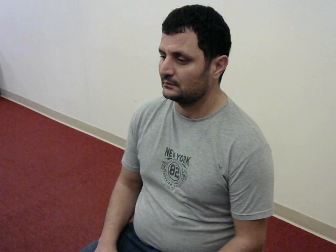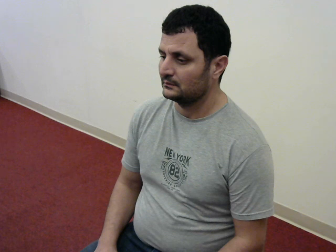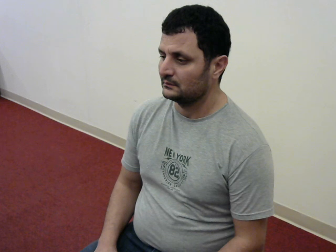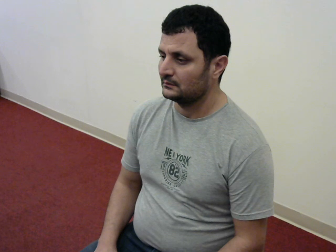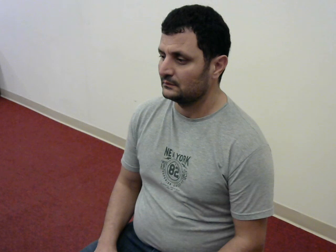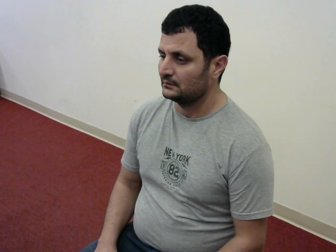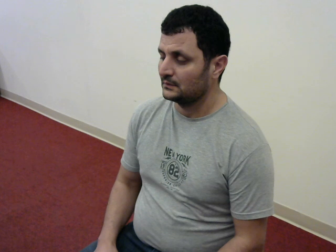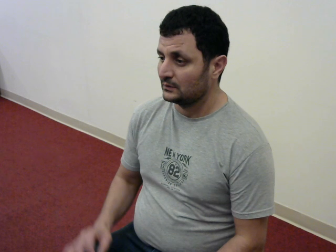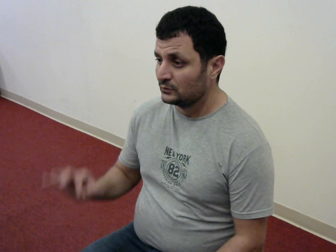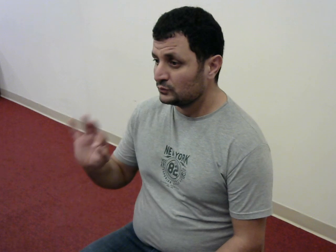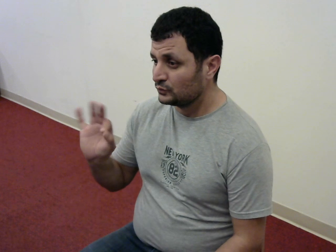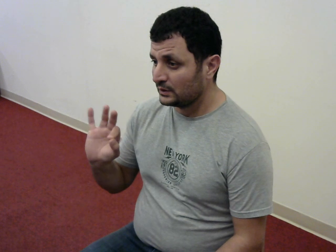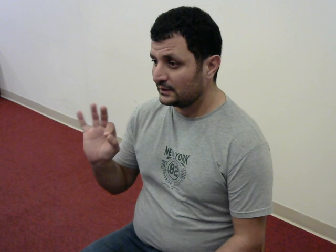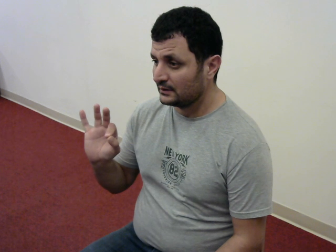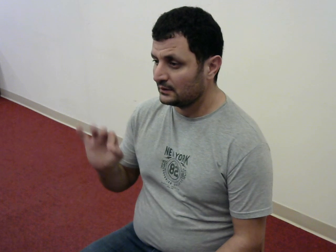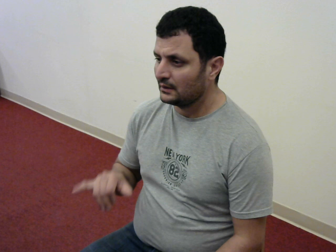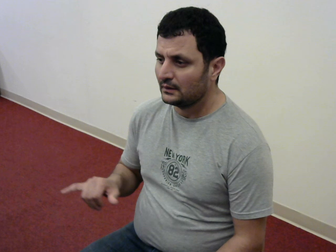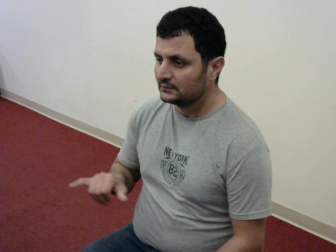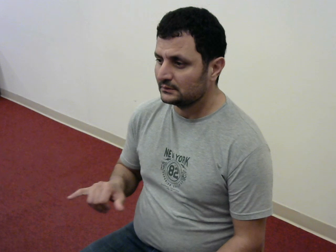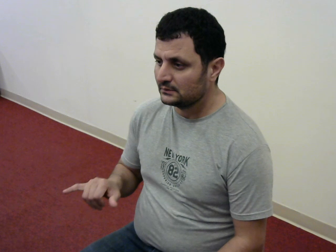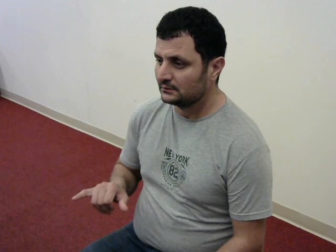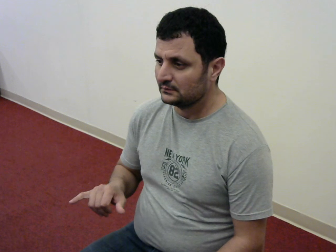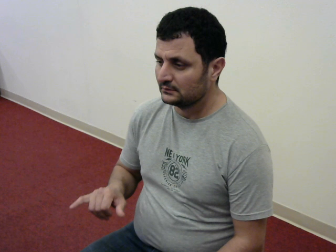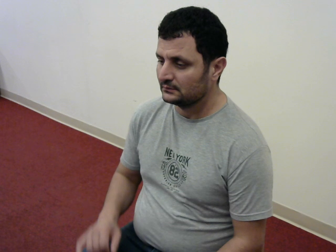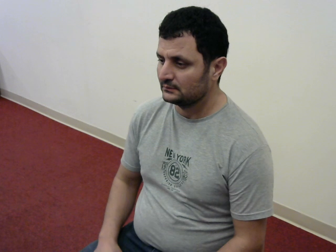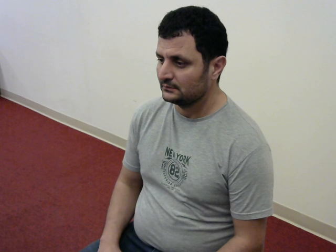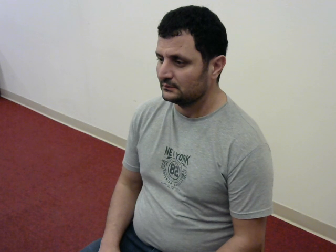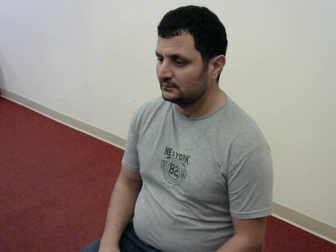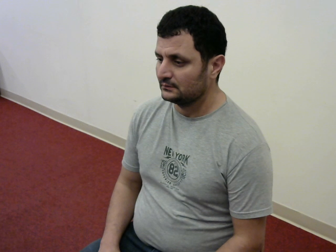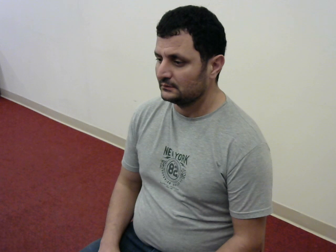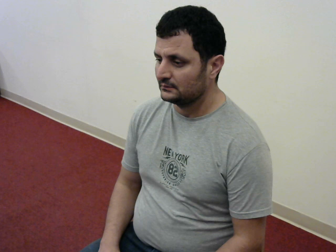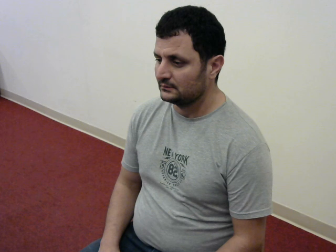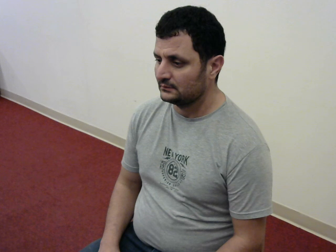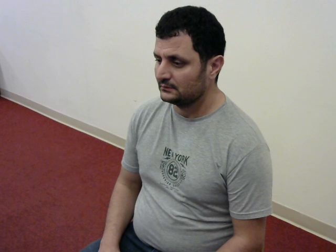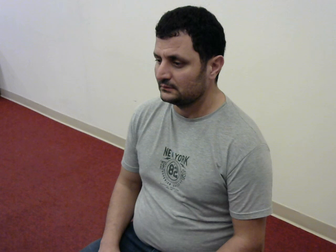Ayaqyolu hardadır?